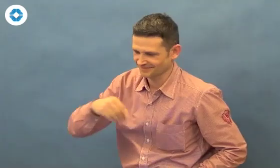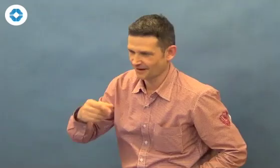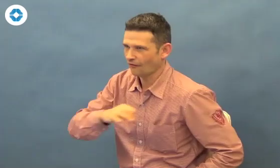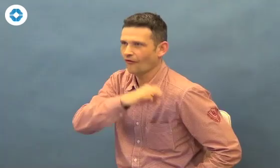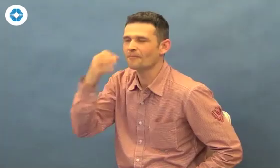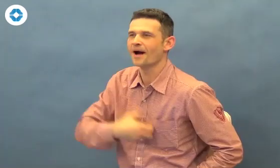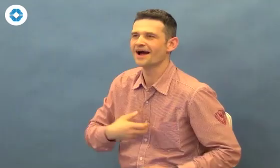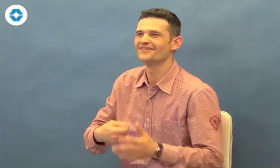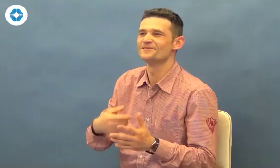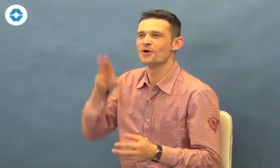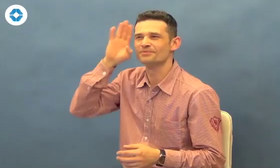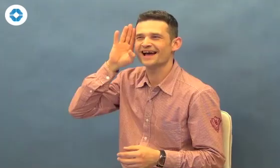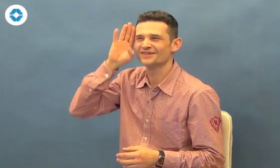Długo nie oglądałem tej bajki, dobranocki.